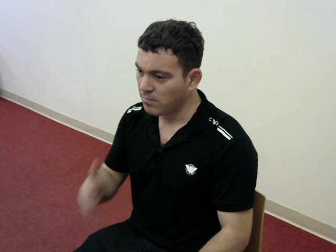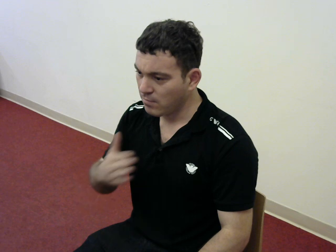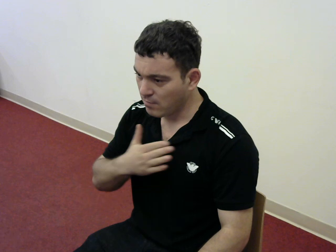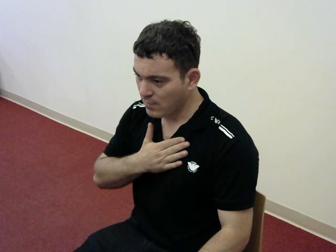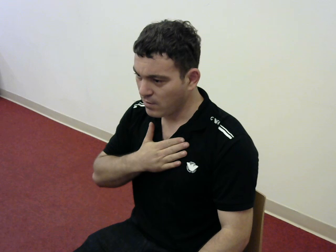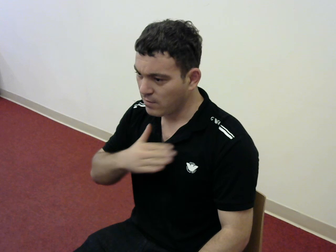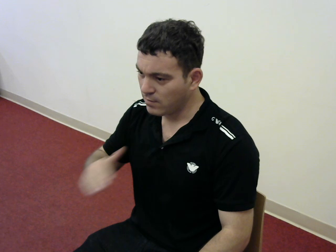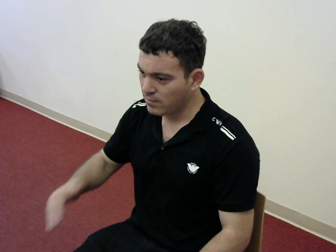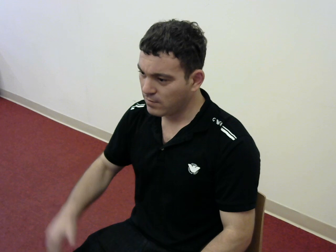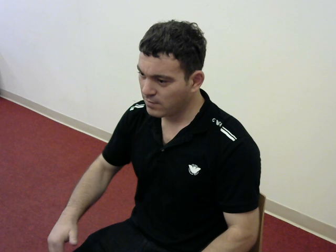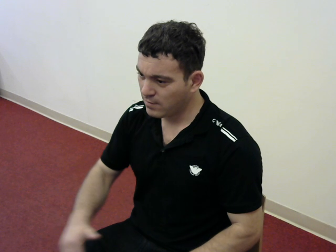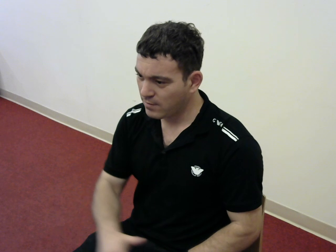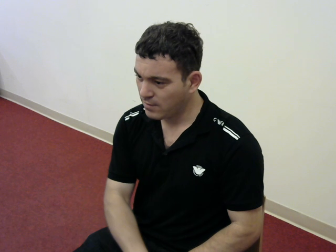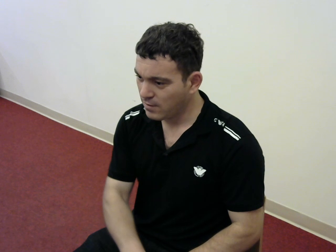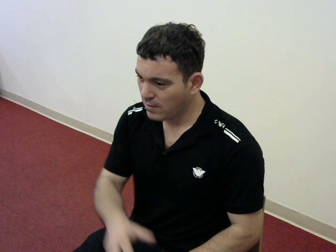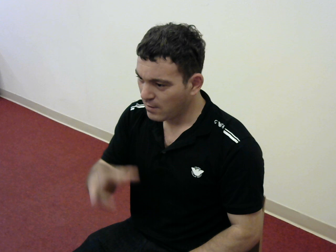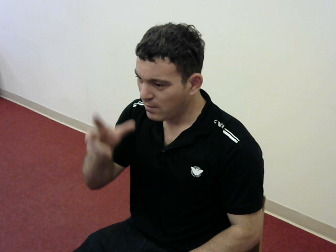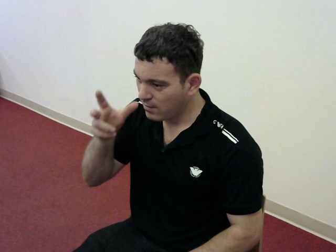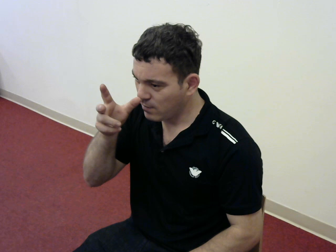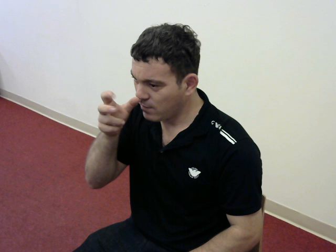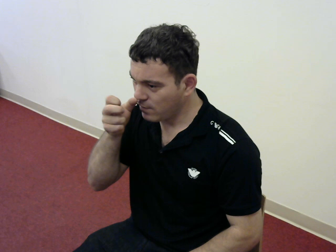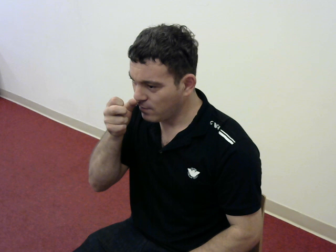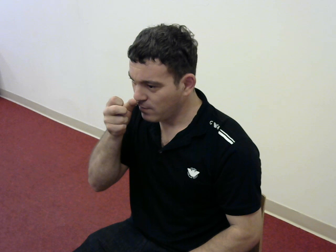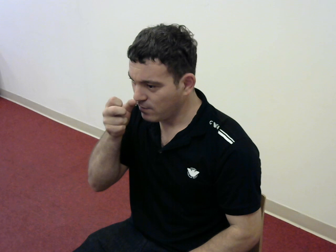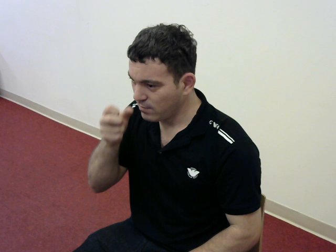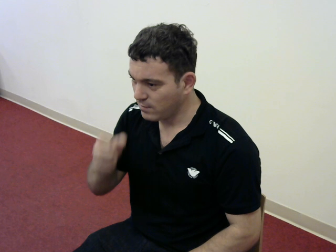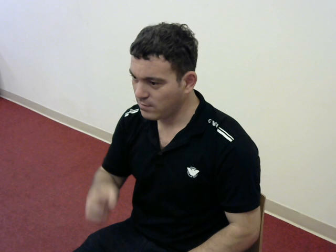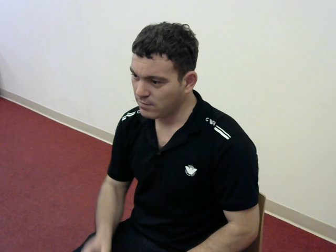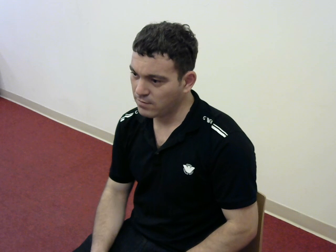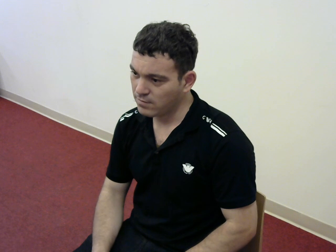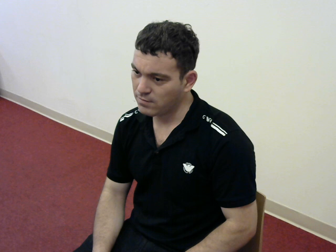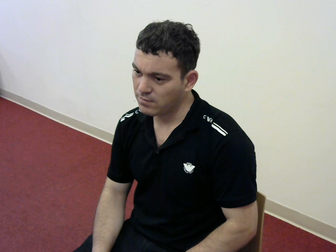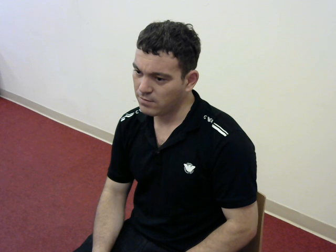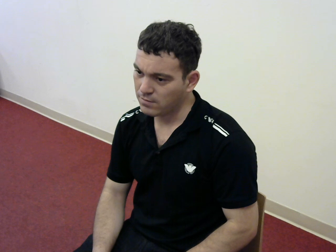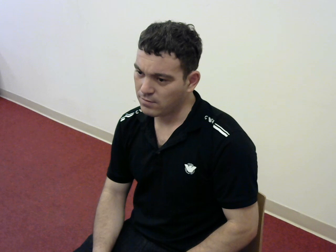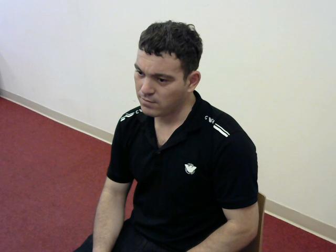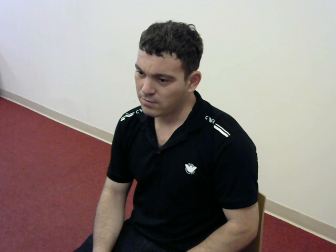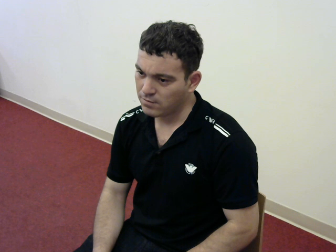Mənim ayağım ağrıyır